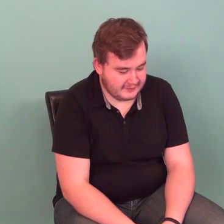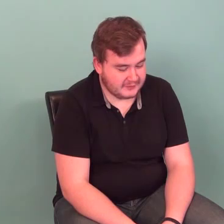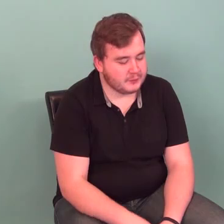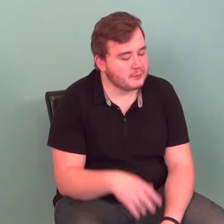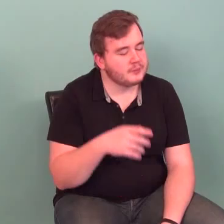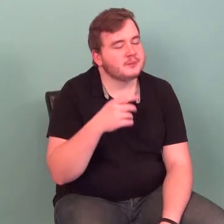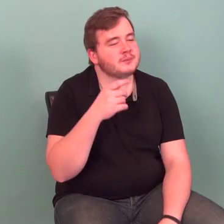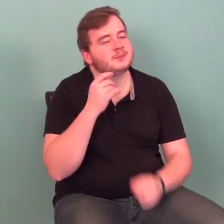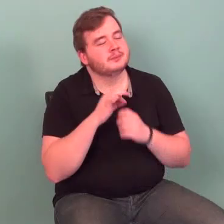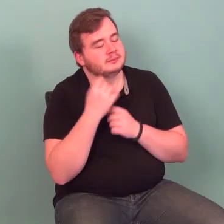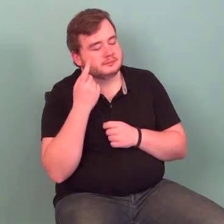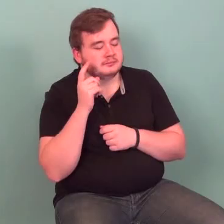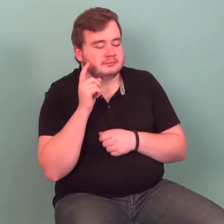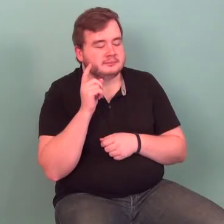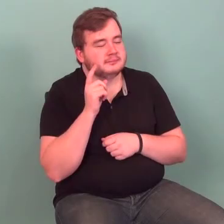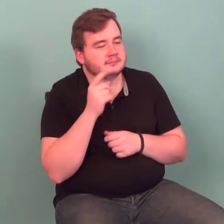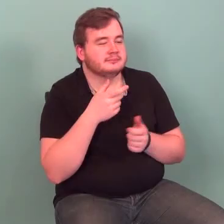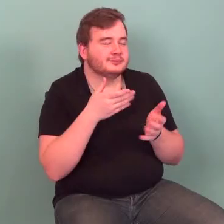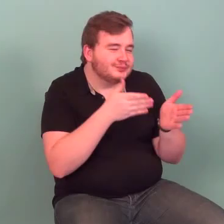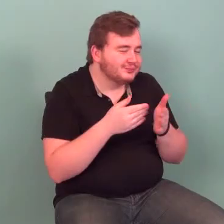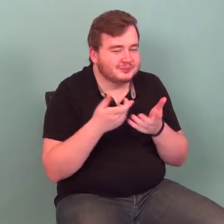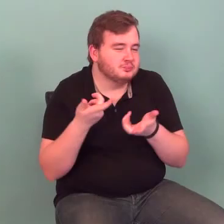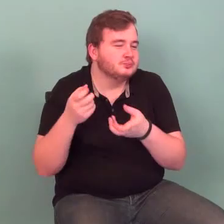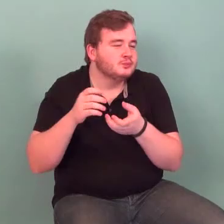Ktoś coś przygotowuje, uzupełnia.